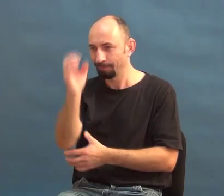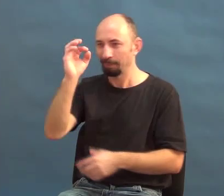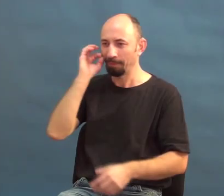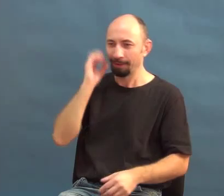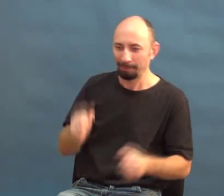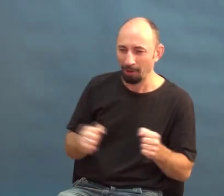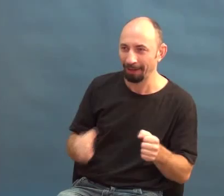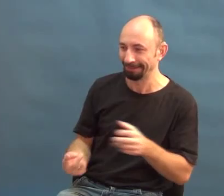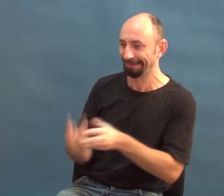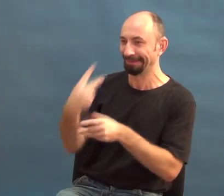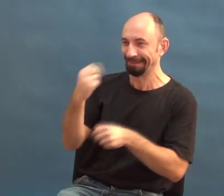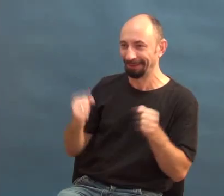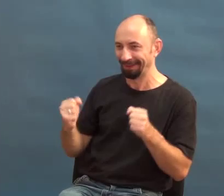Ptaszek się boi, że kot wyjdzie tą rurą do góry.